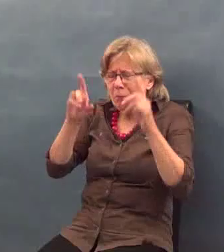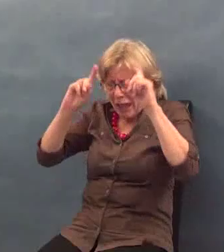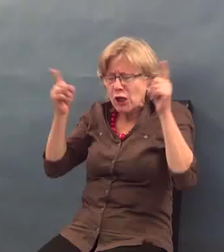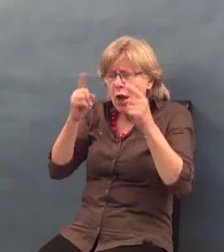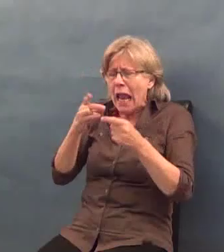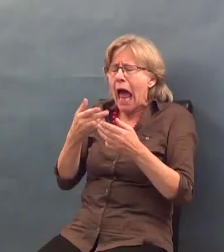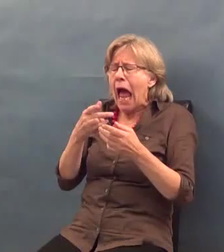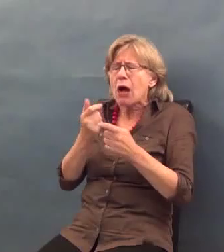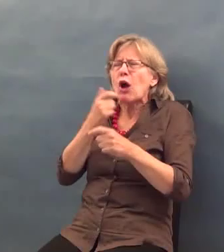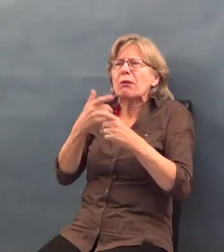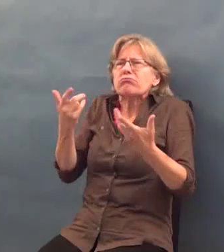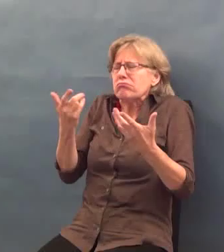Myszka Miki nie wie, co robić.